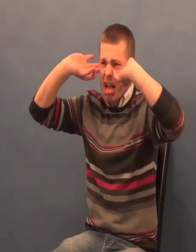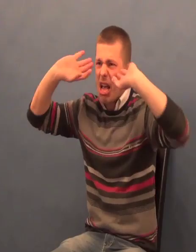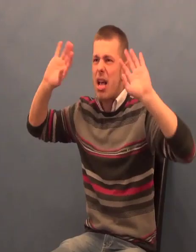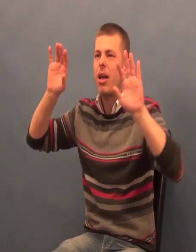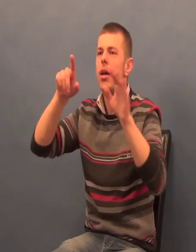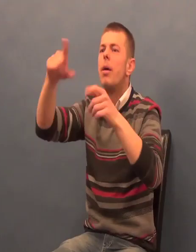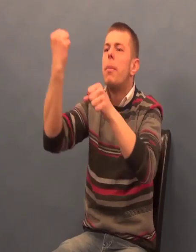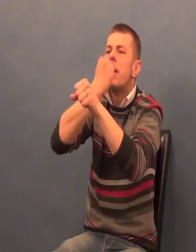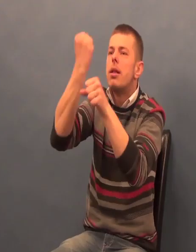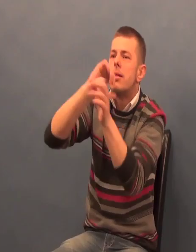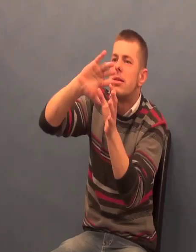Tam jest głaz, kamień.